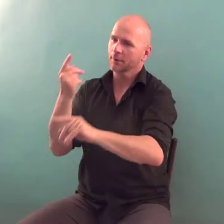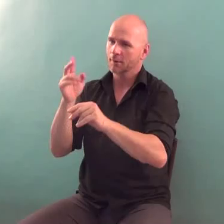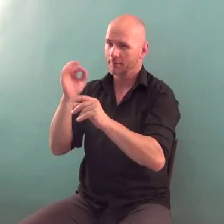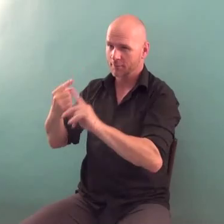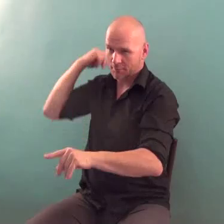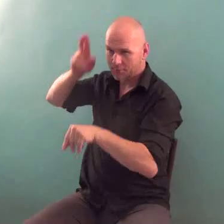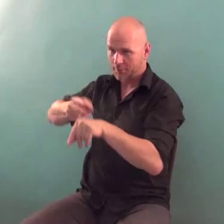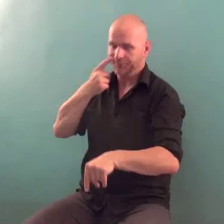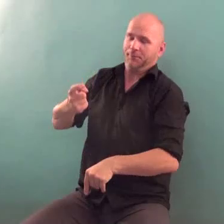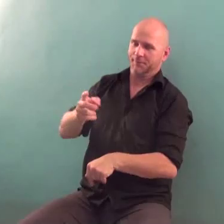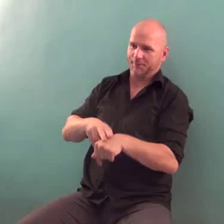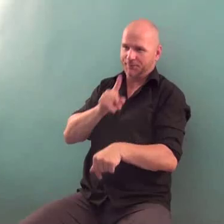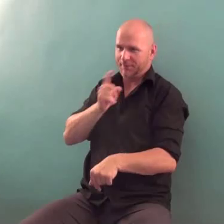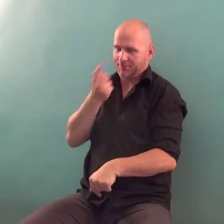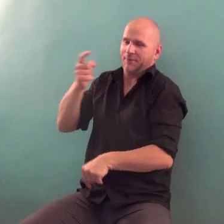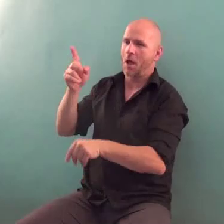Rzuca kitem do tyłu i trafia policjanta w twarz.